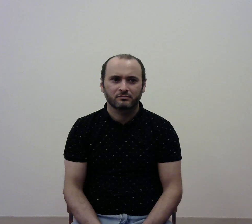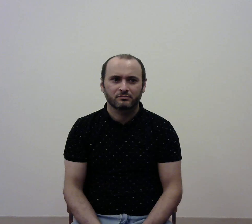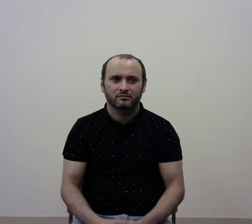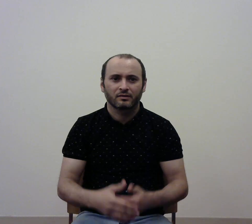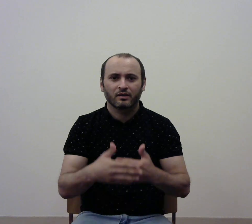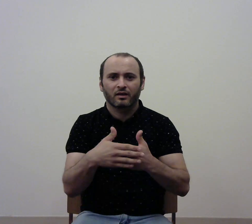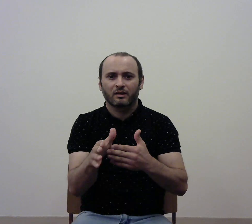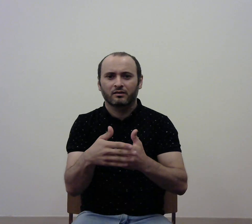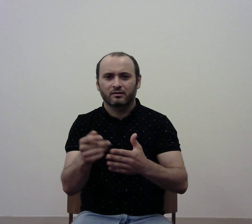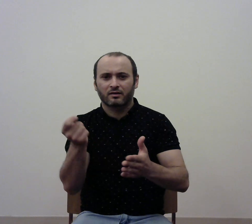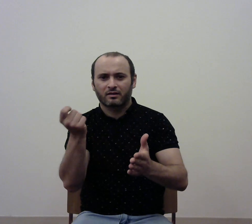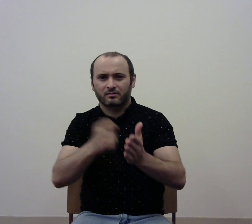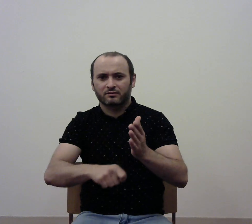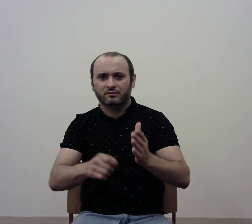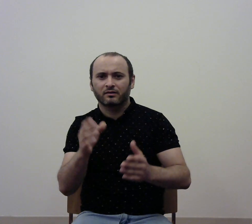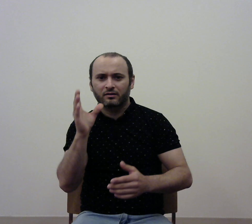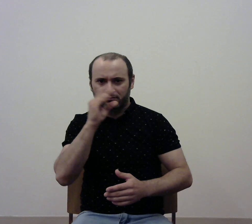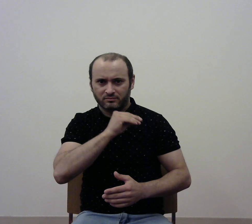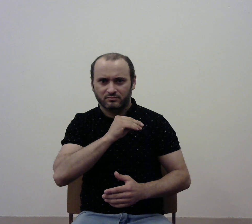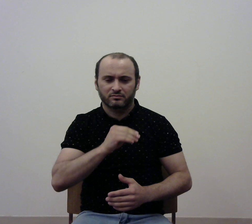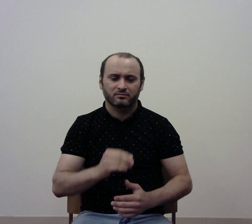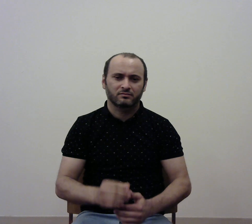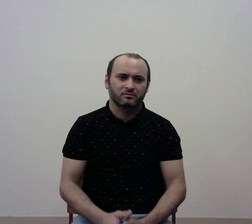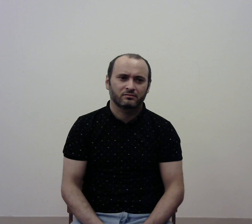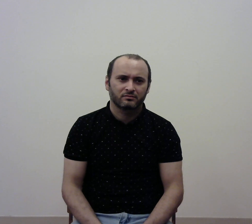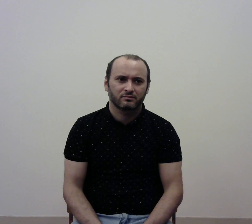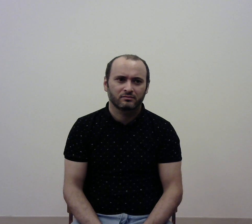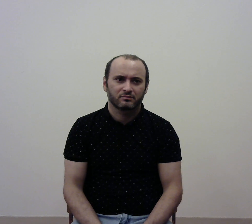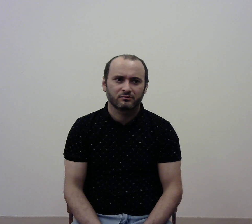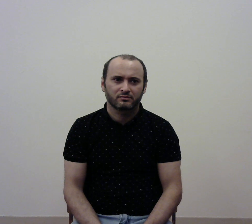Qapını bağlaya bilərsinizmi?